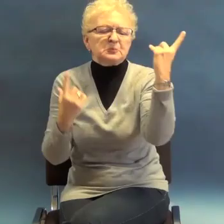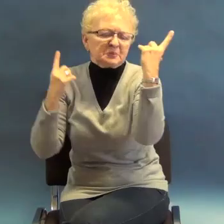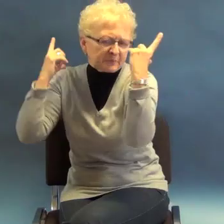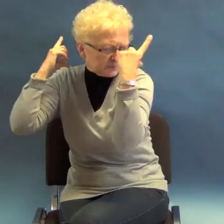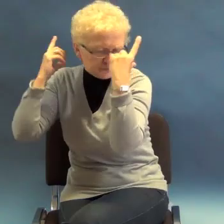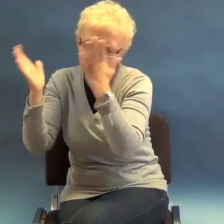Wszystko w porządku.